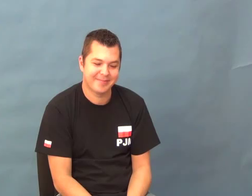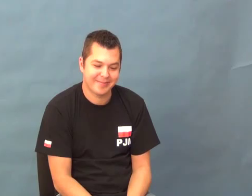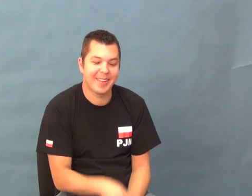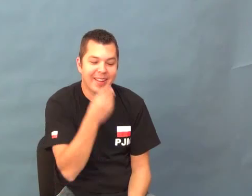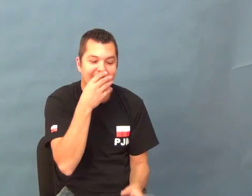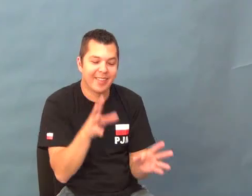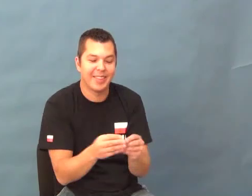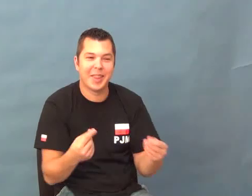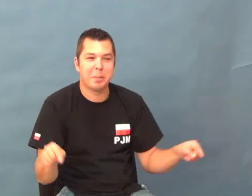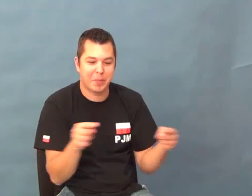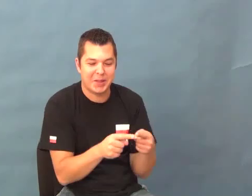Nie pasuje razem z jedzeniem.